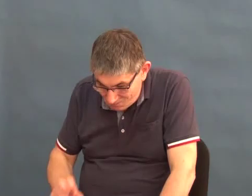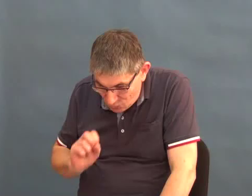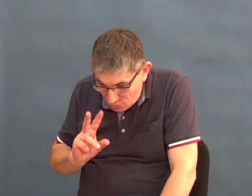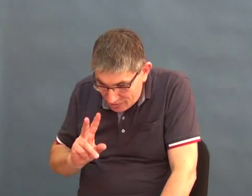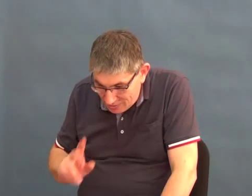OK.